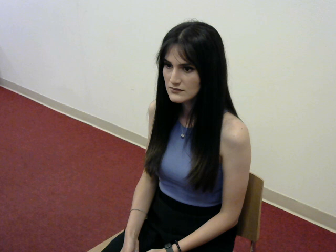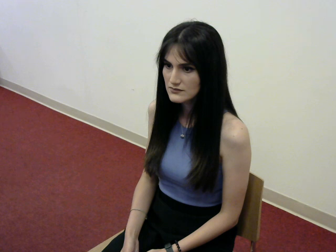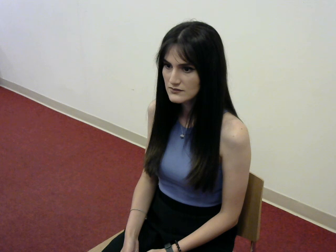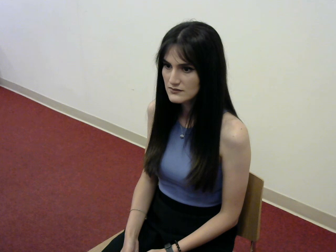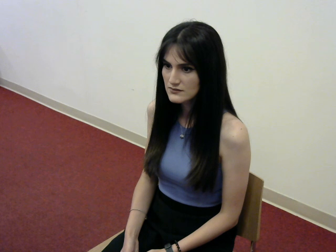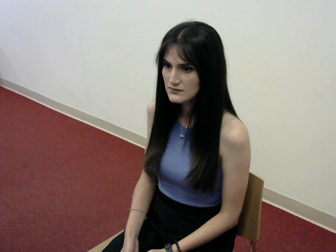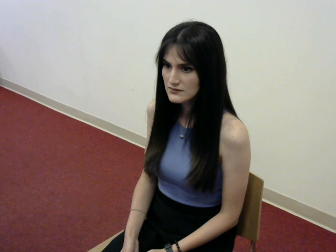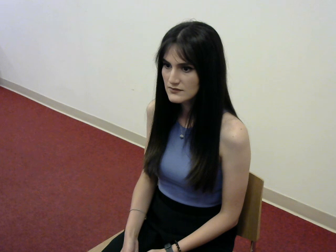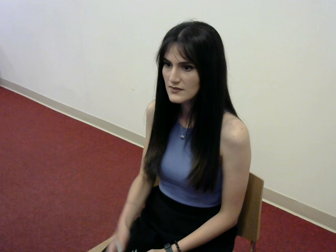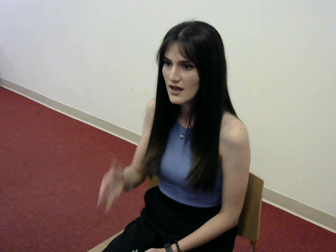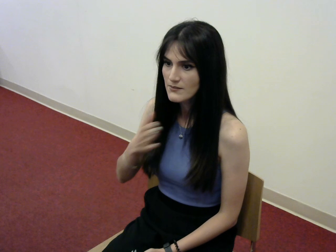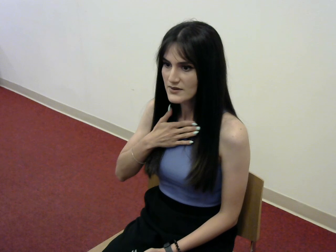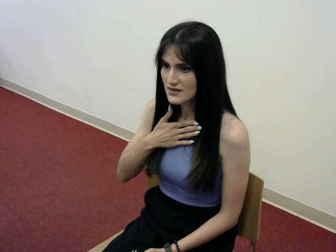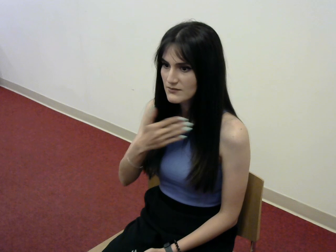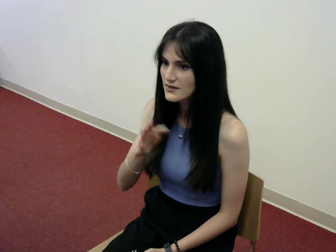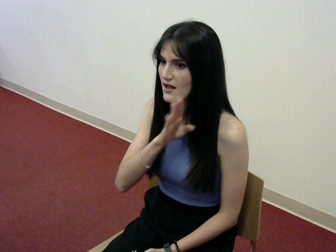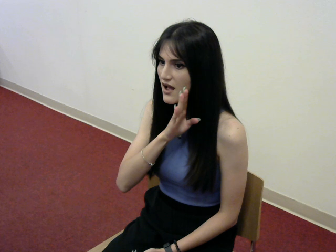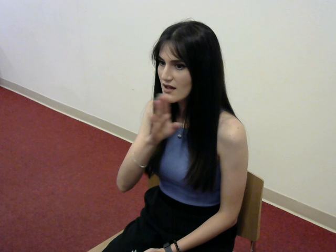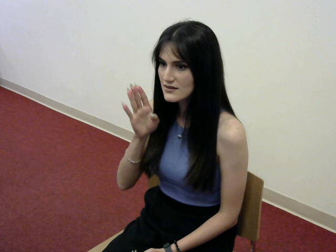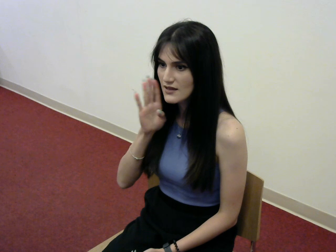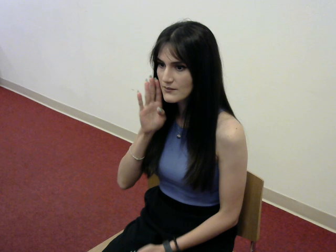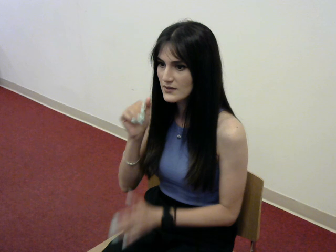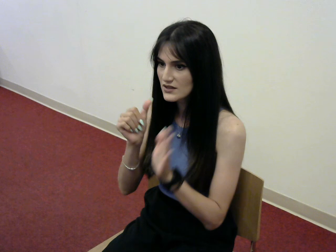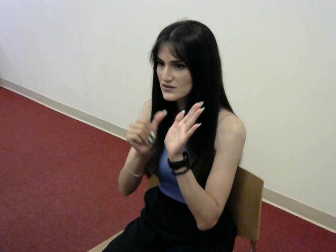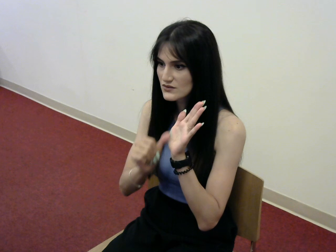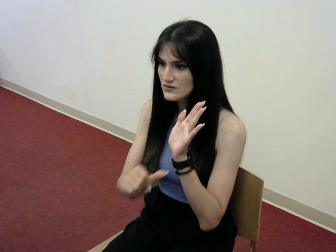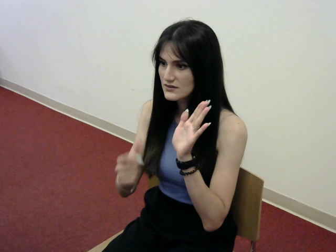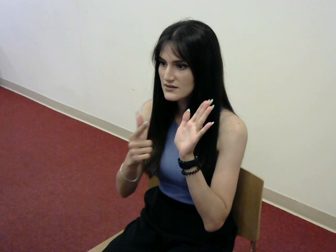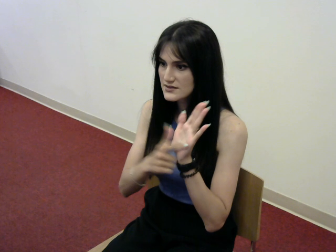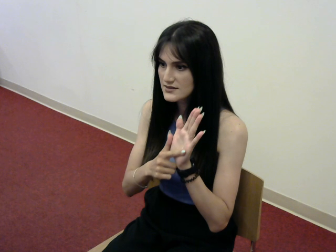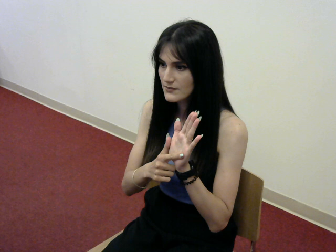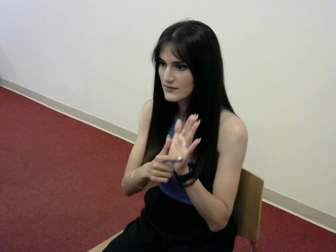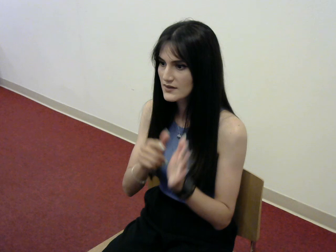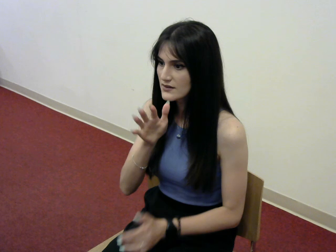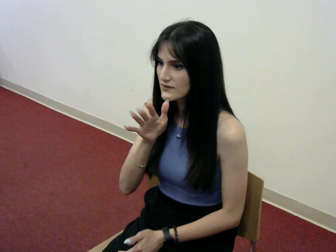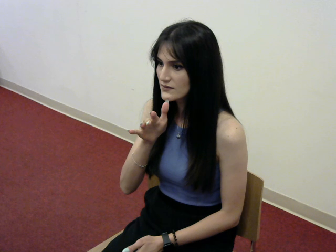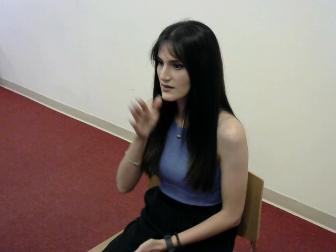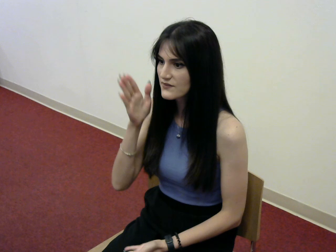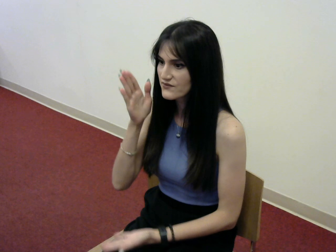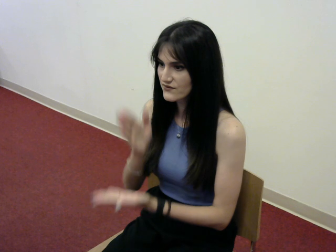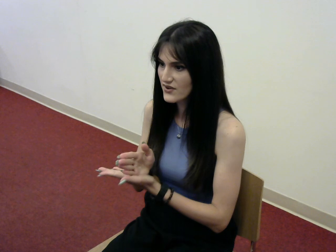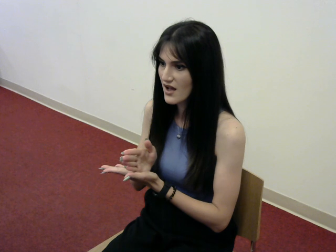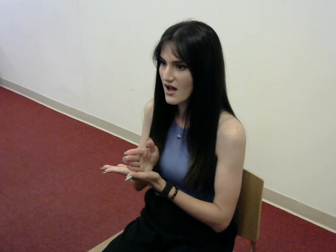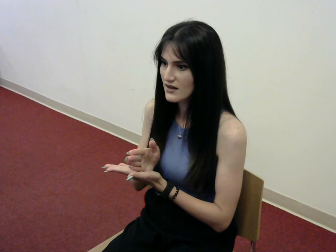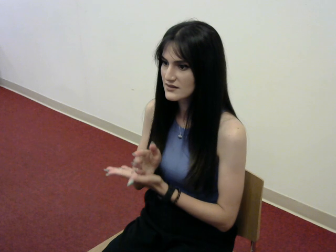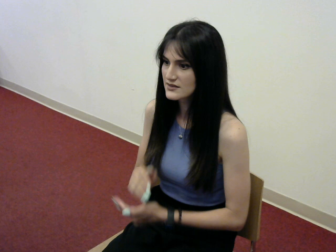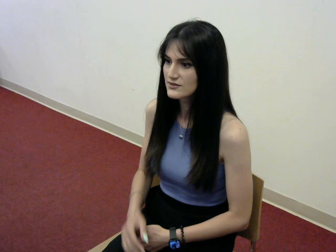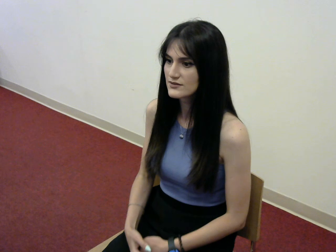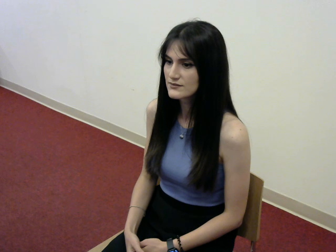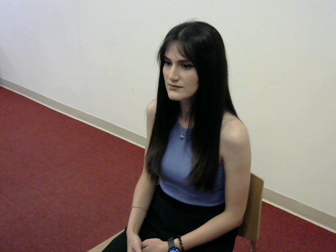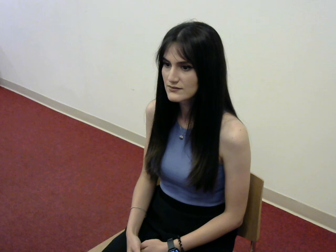Mənim anamın 67 yaşı var